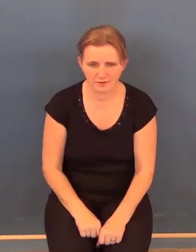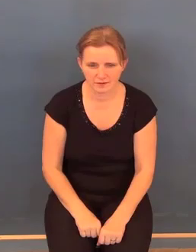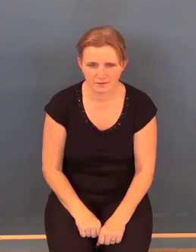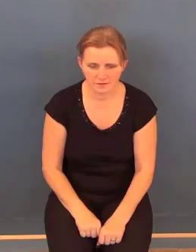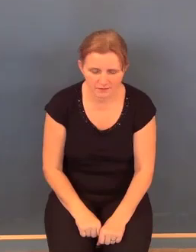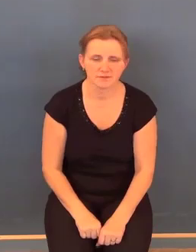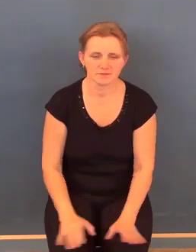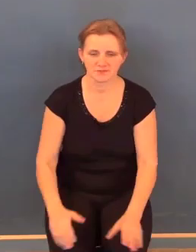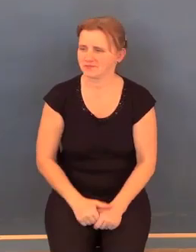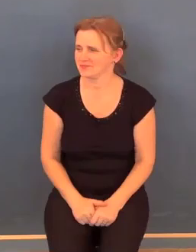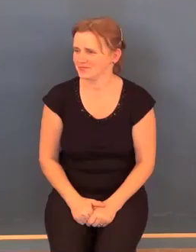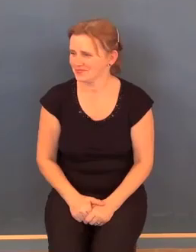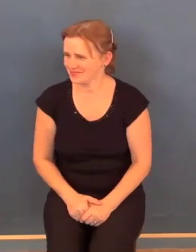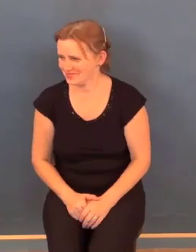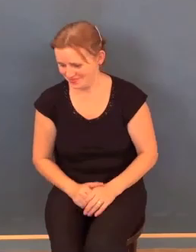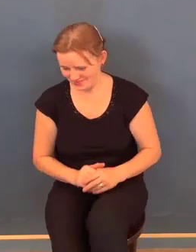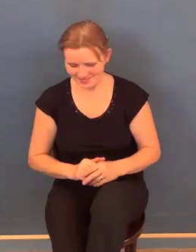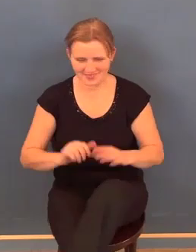Koniec.